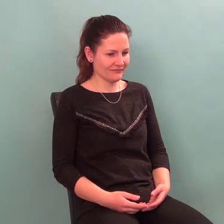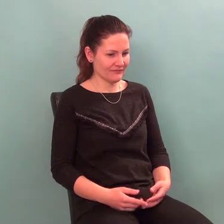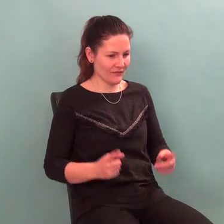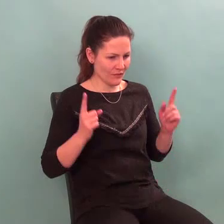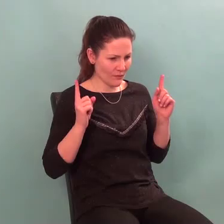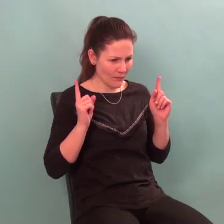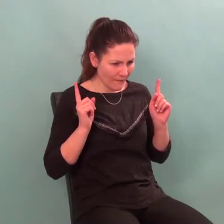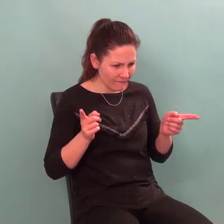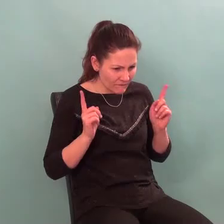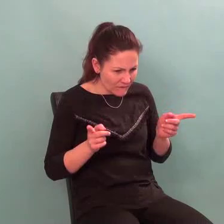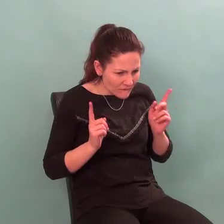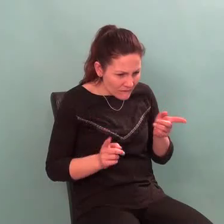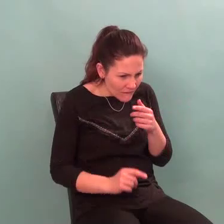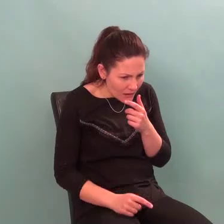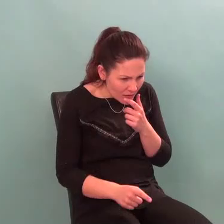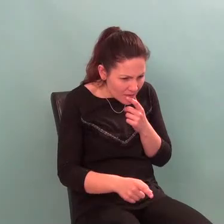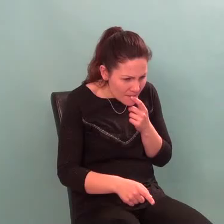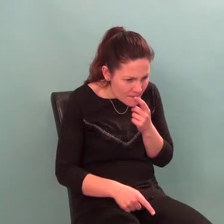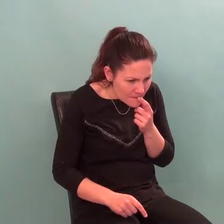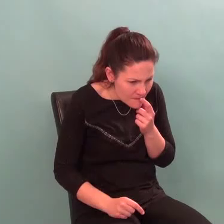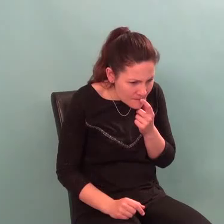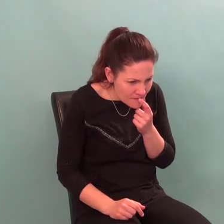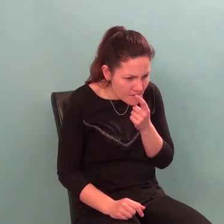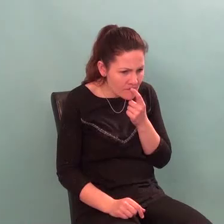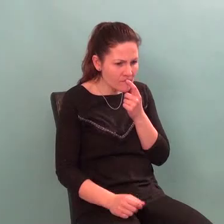Uwaga.